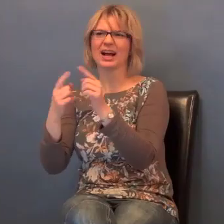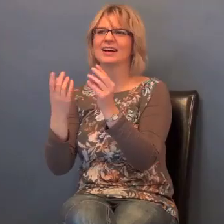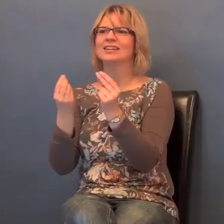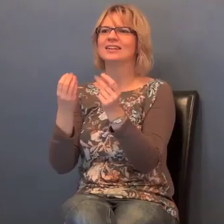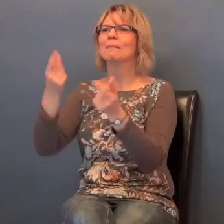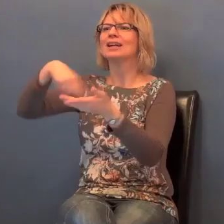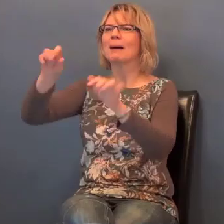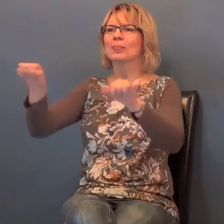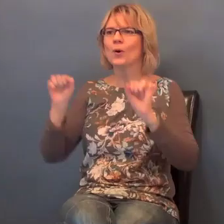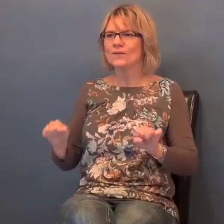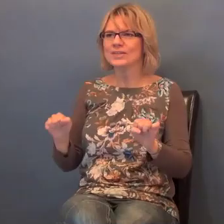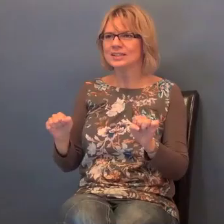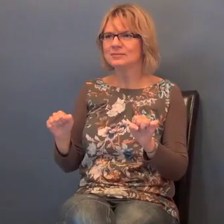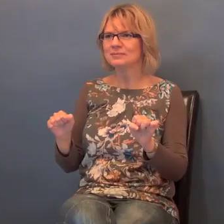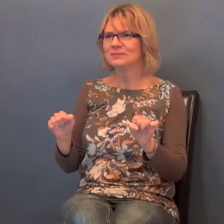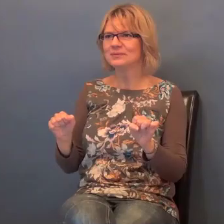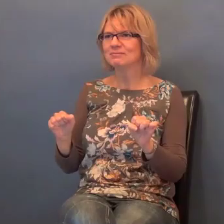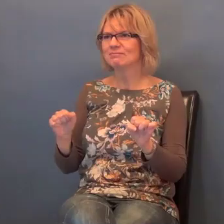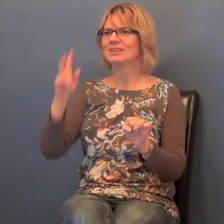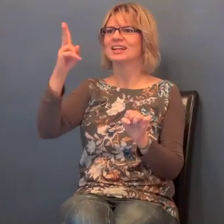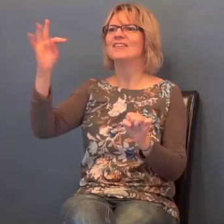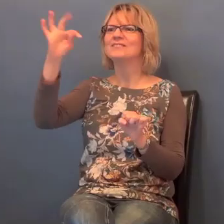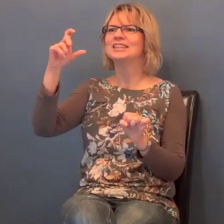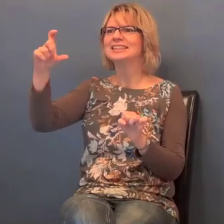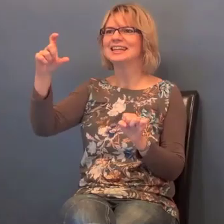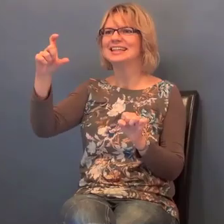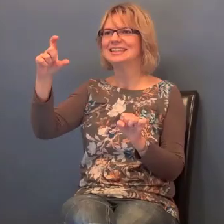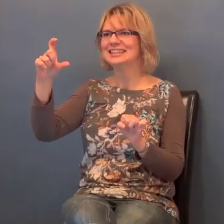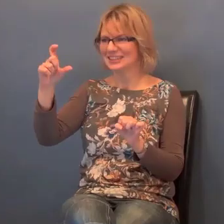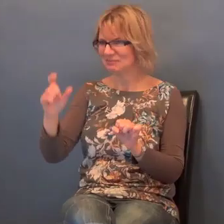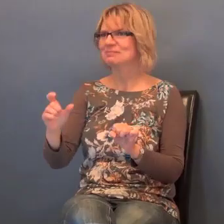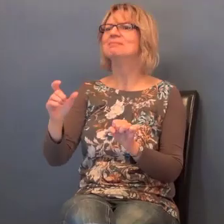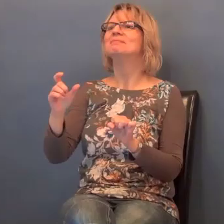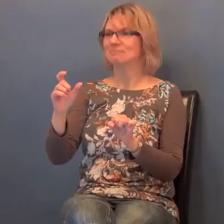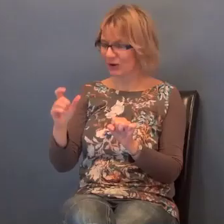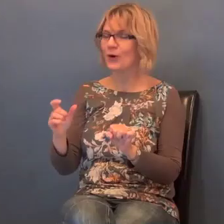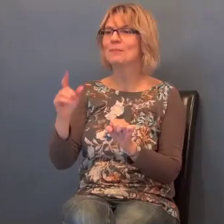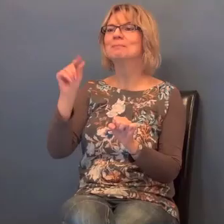Nie pasuje? Może na placu Bankowym w KFC?